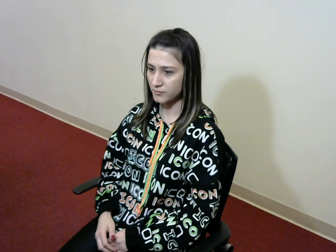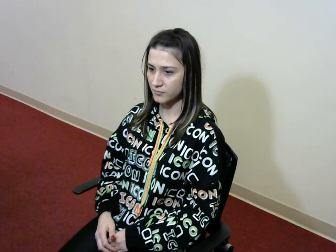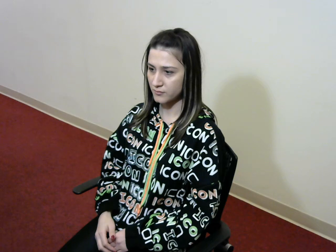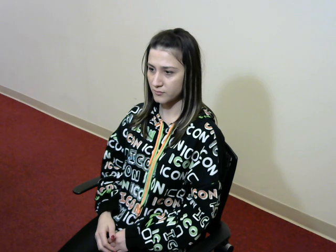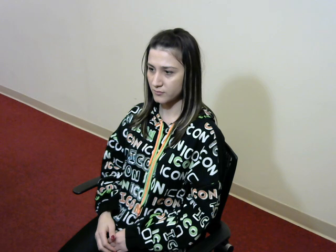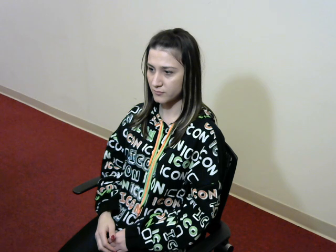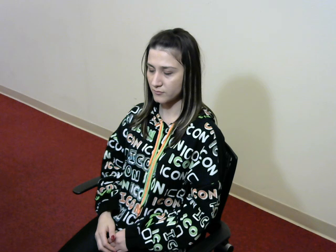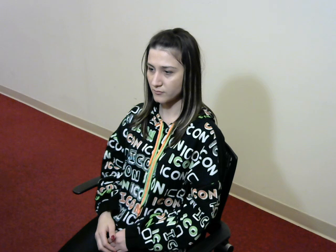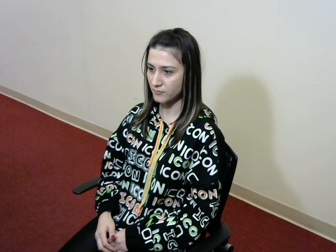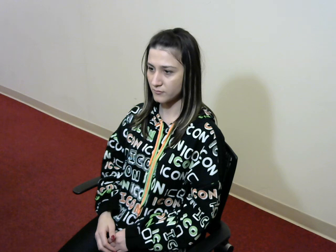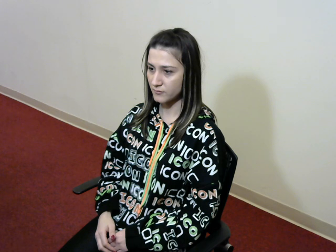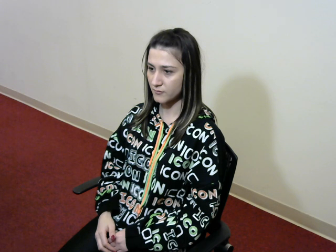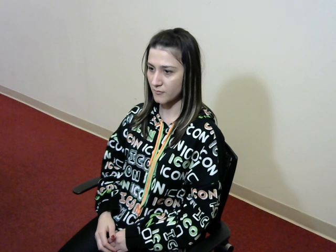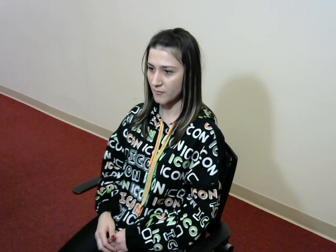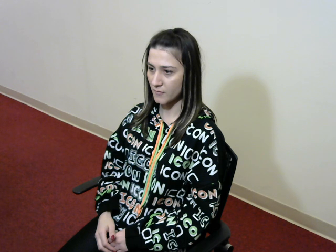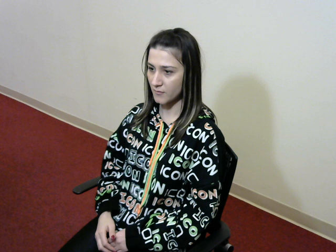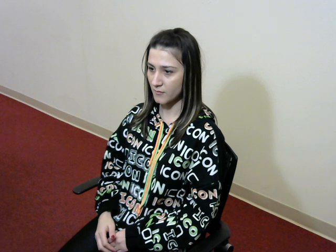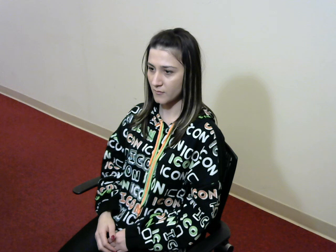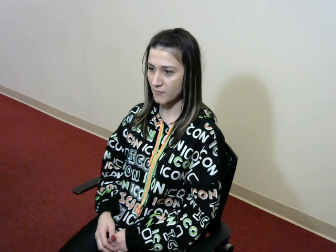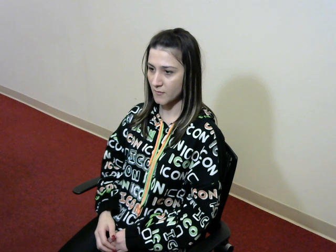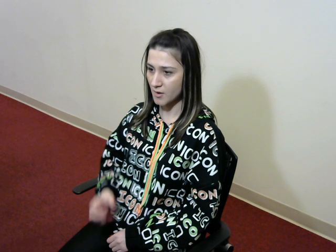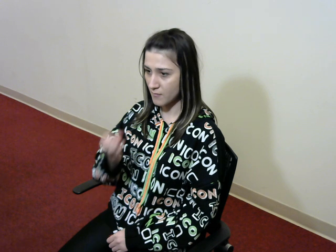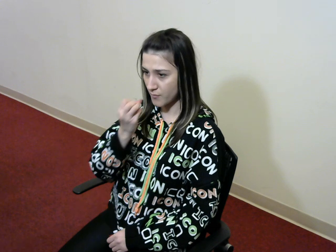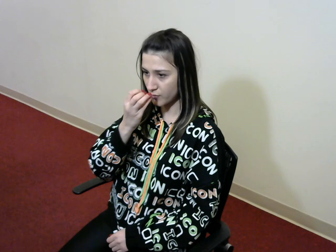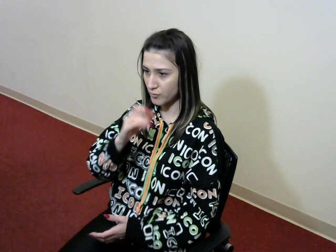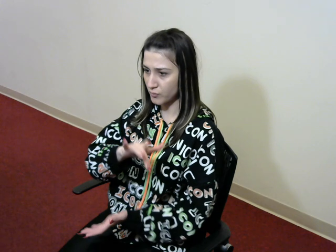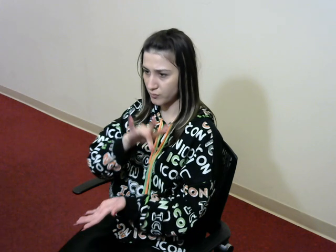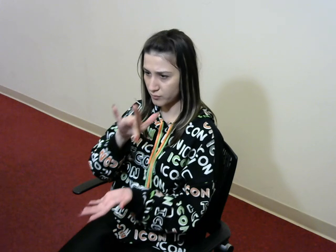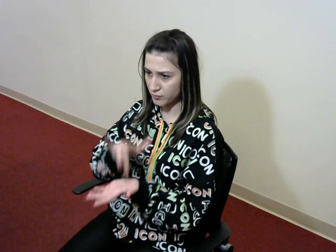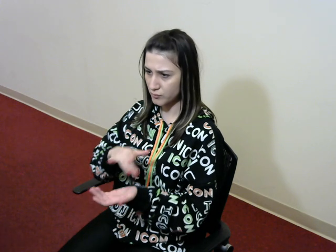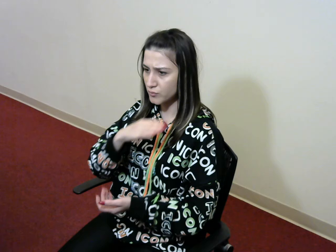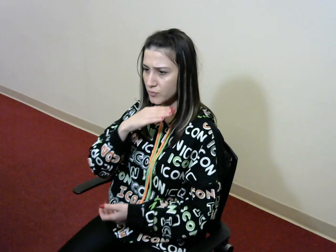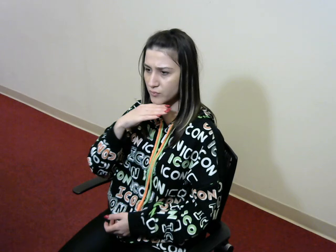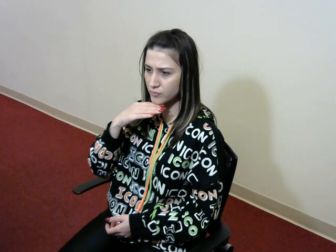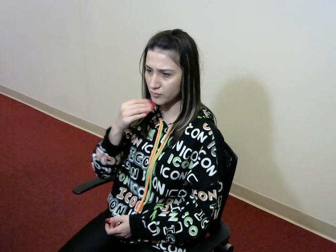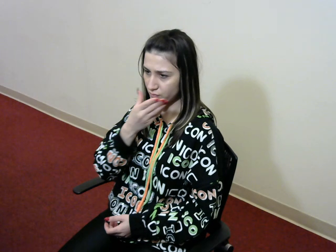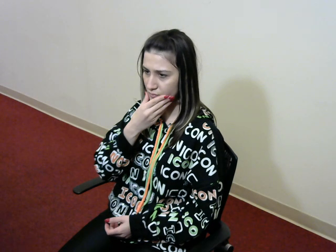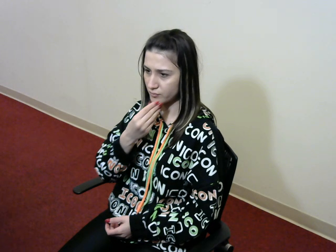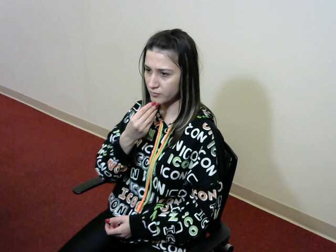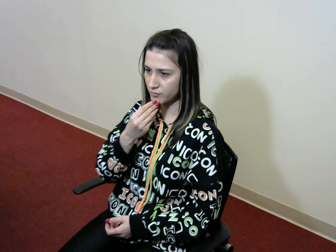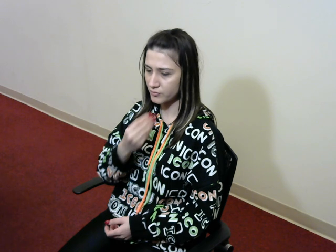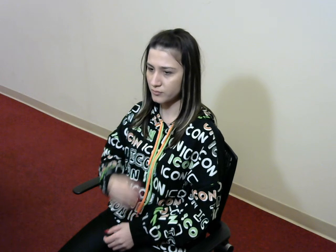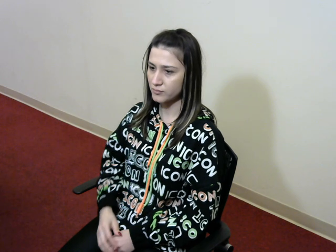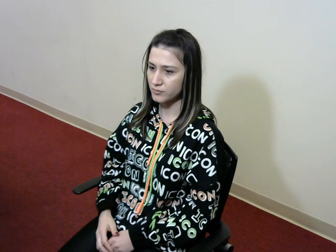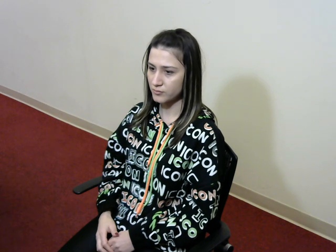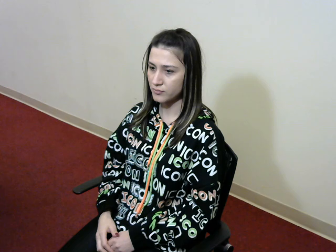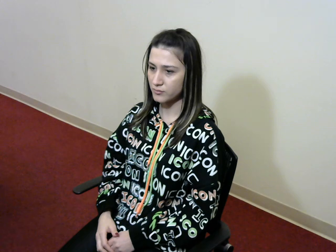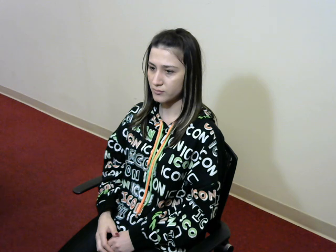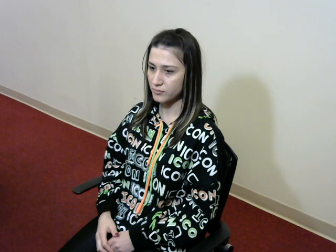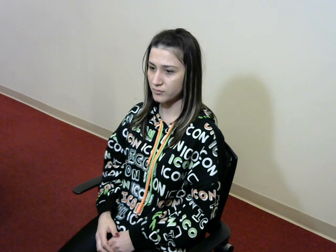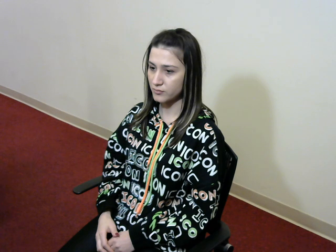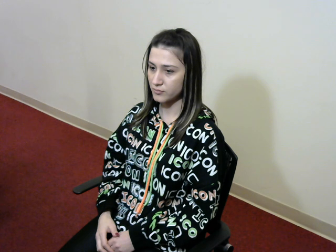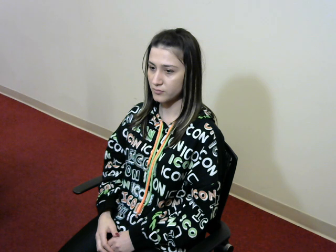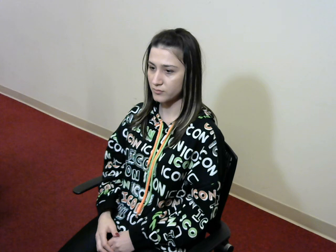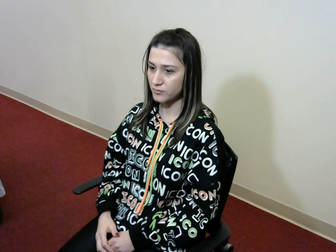Bakı şəhəri çox gözəldir